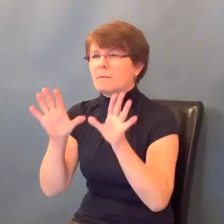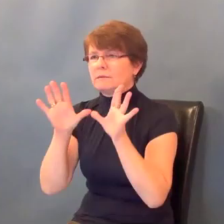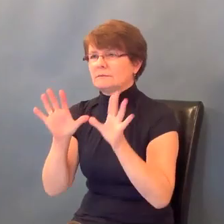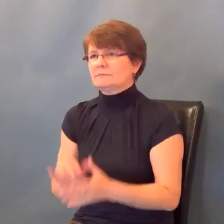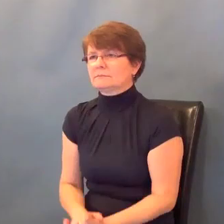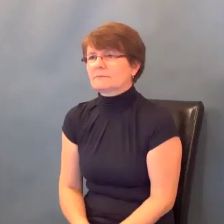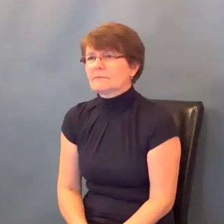"Dwie dłonie"